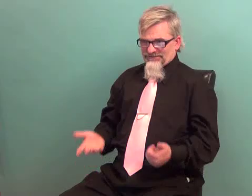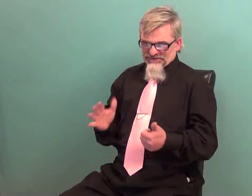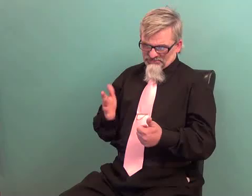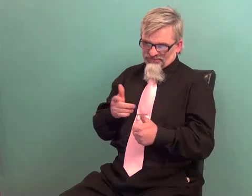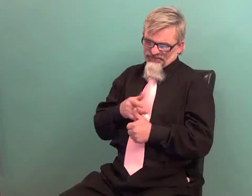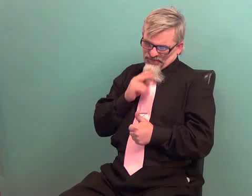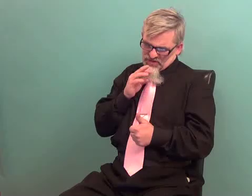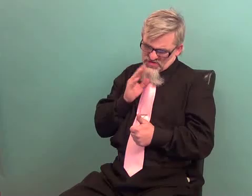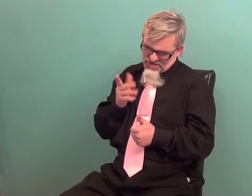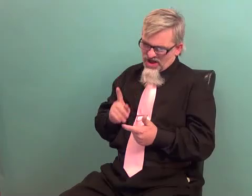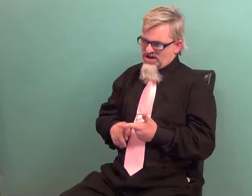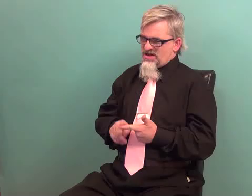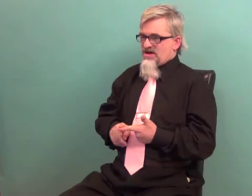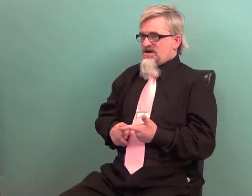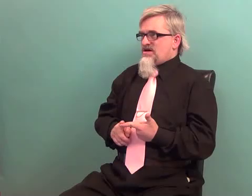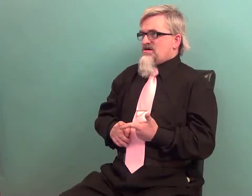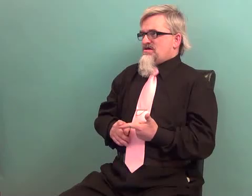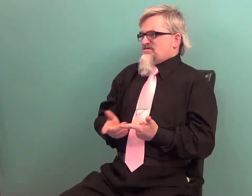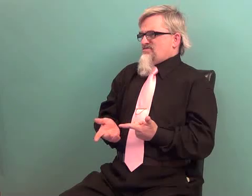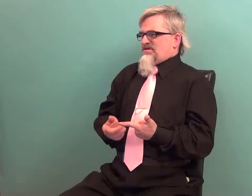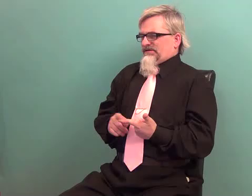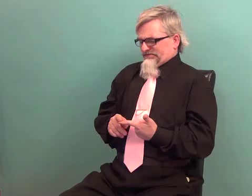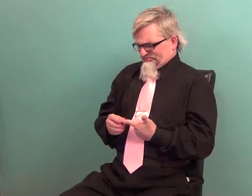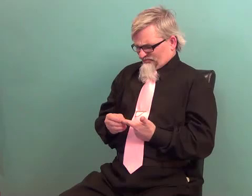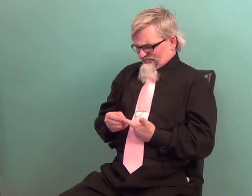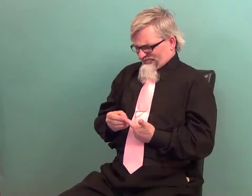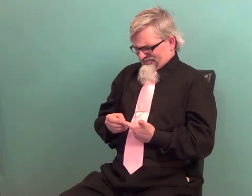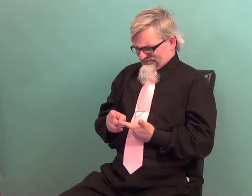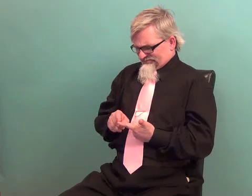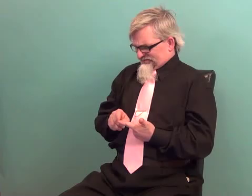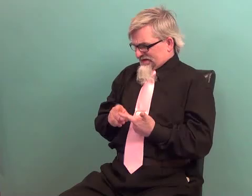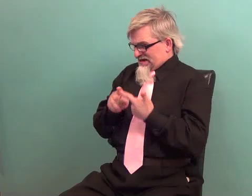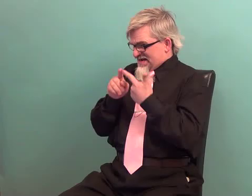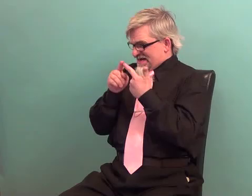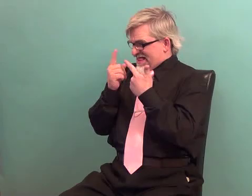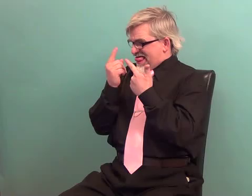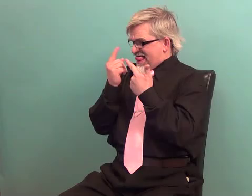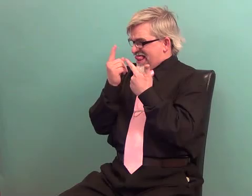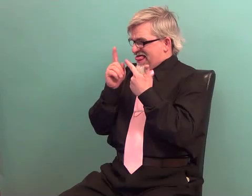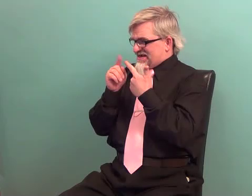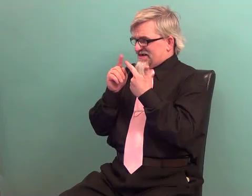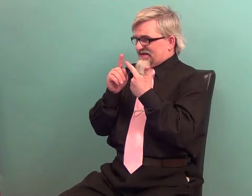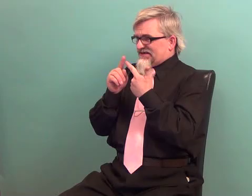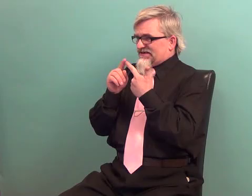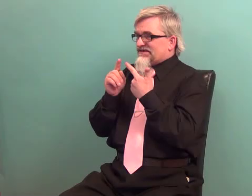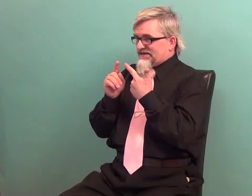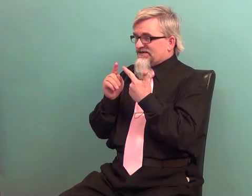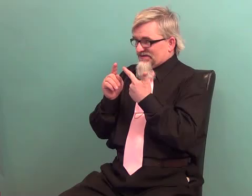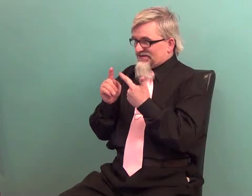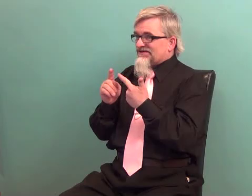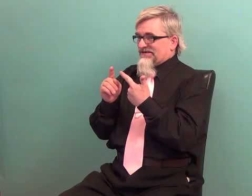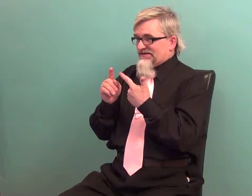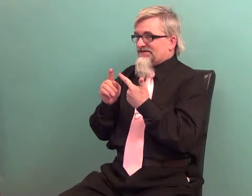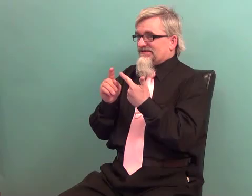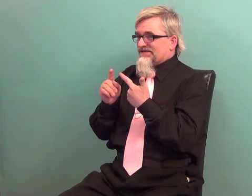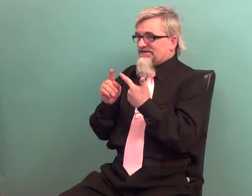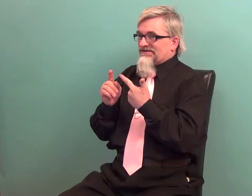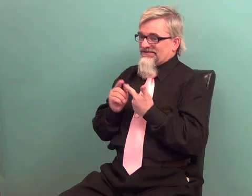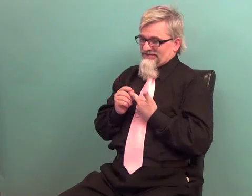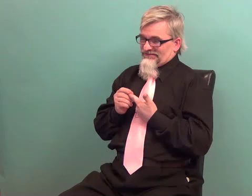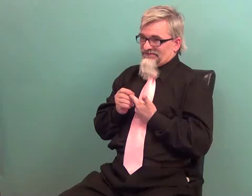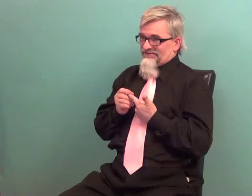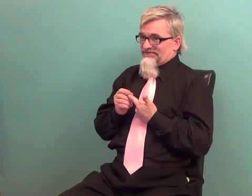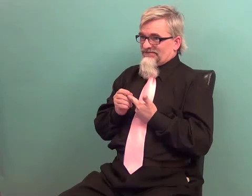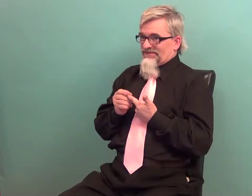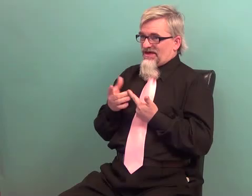Nie bardzo, po pierwsze, myślę, że to woda może być, a po drugie... Zapomniałem...